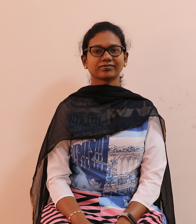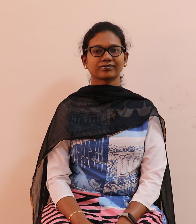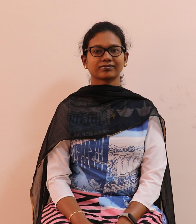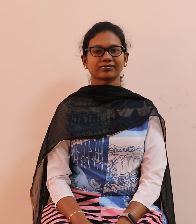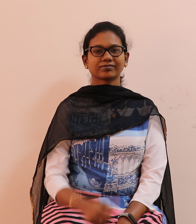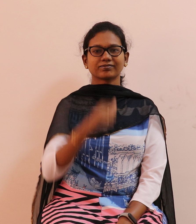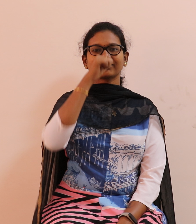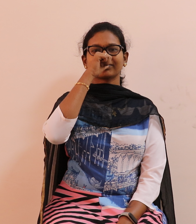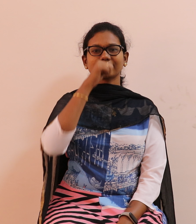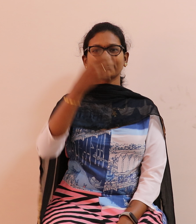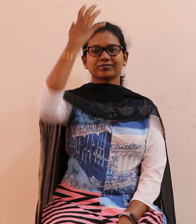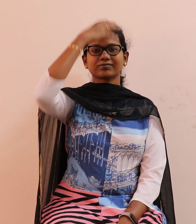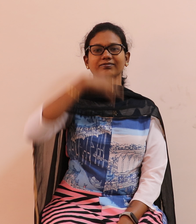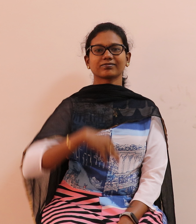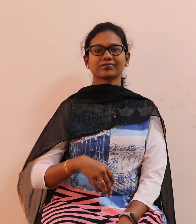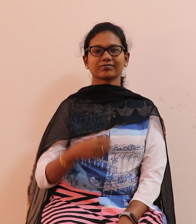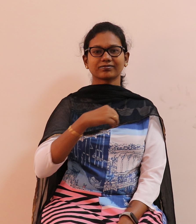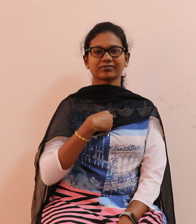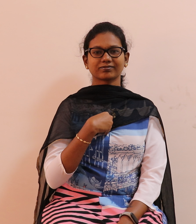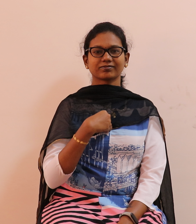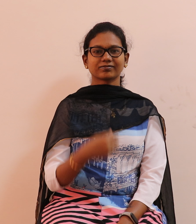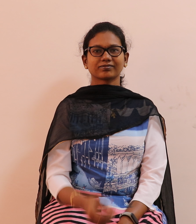bring water for me